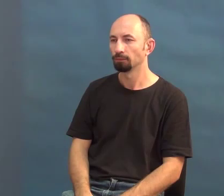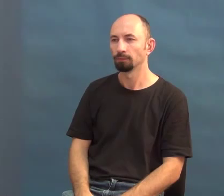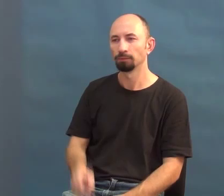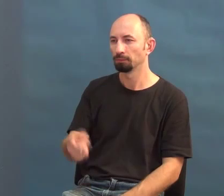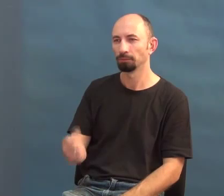Nie wiem.